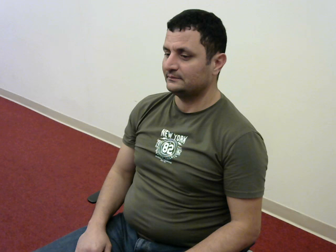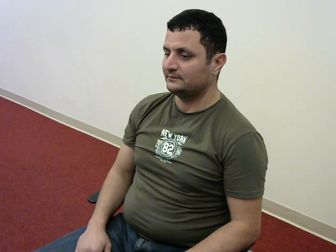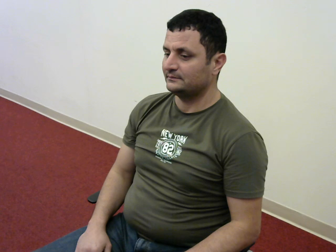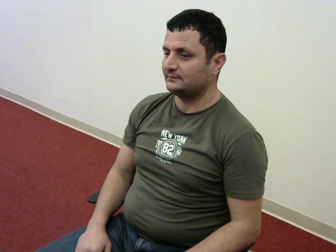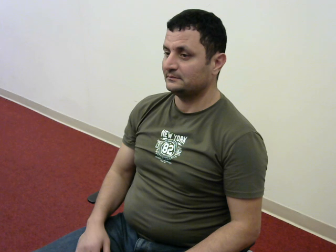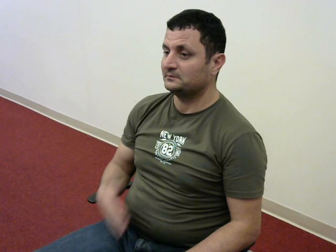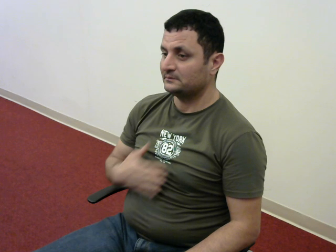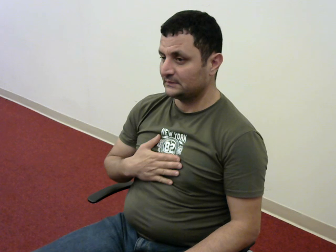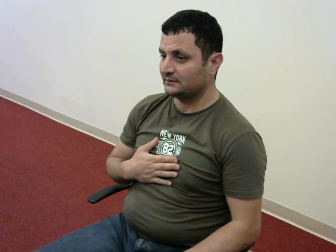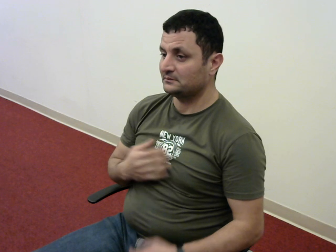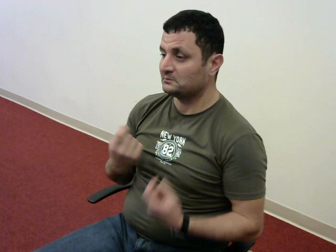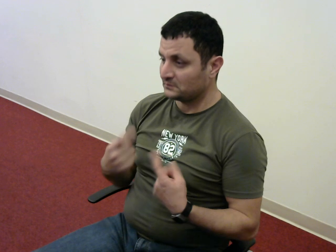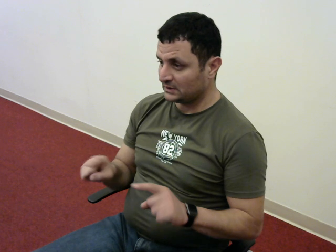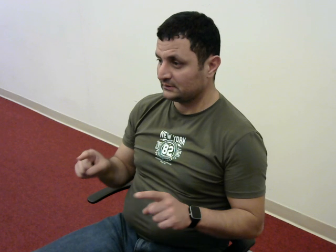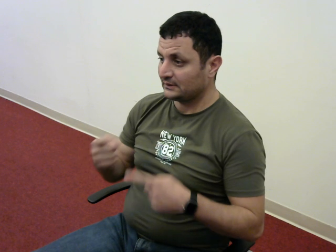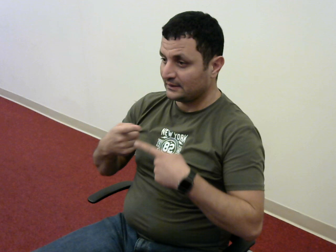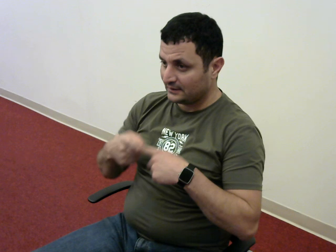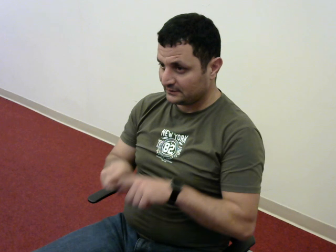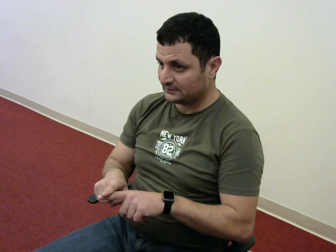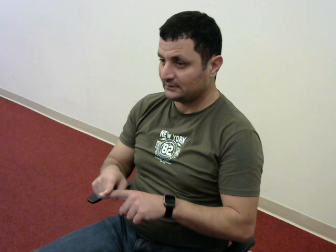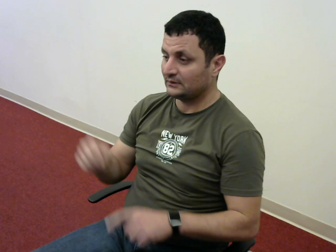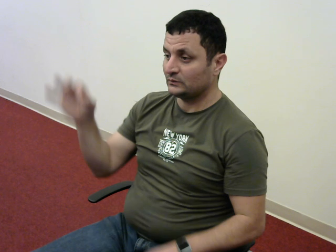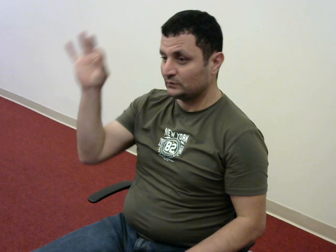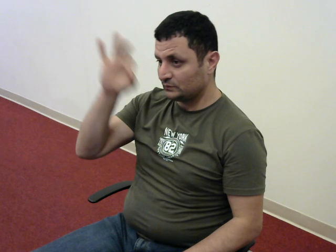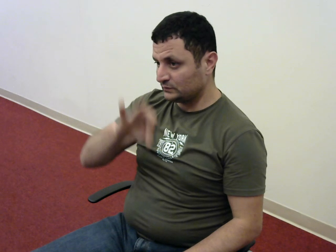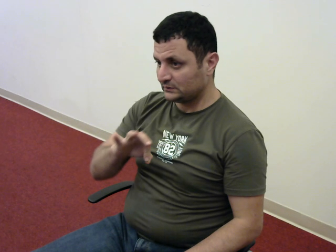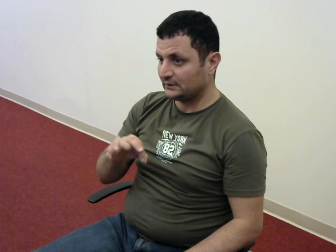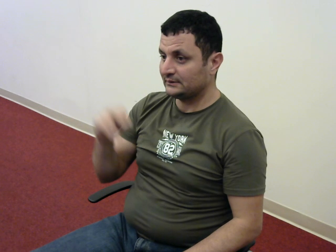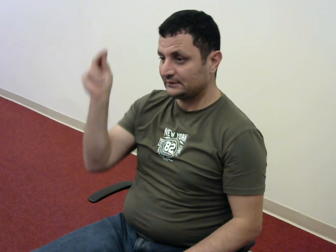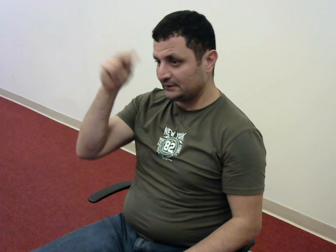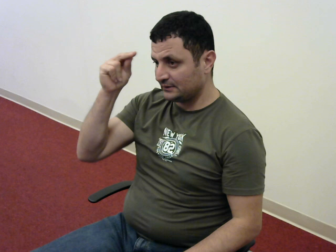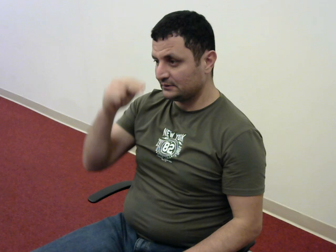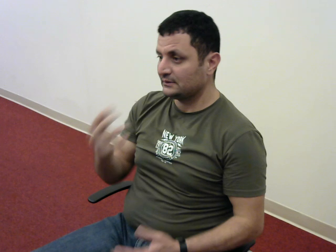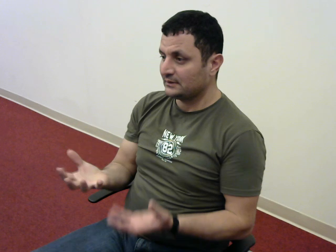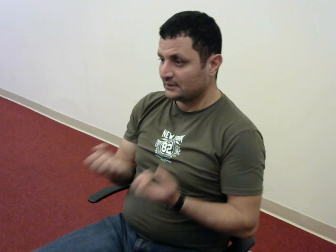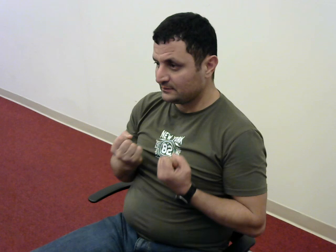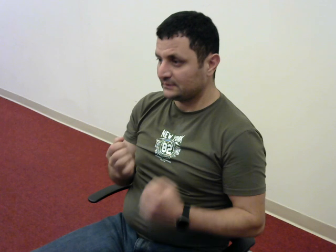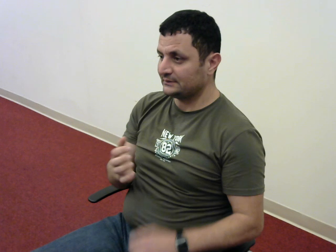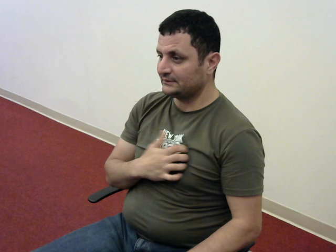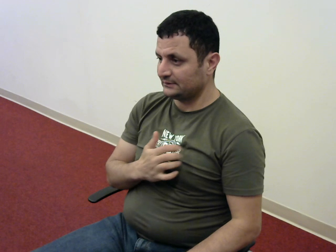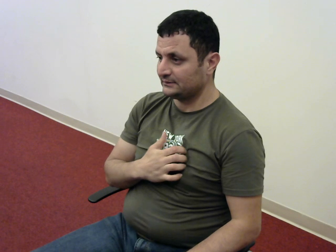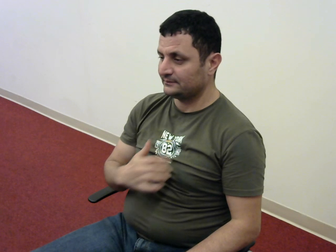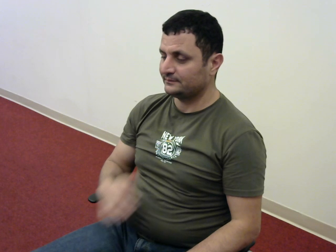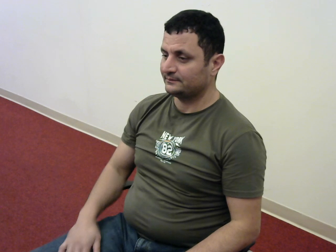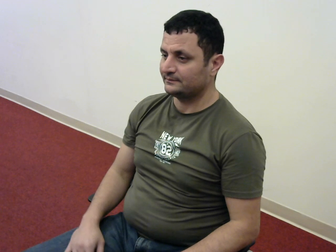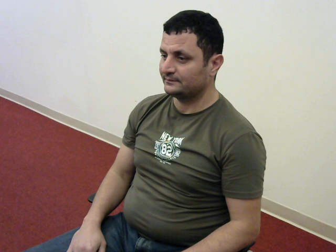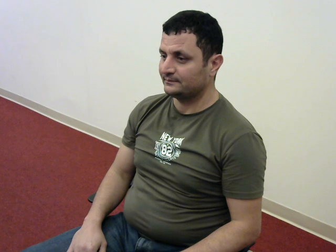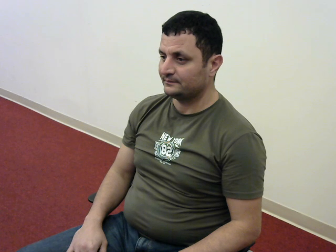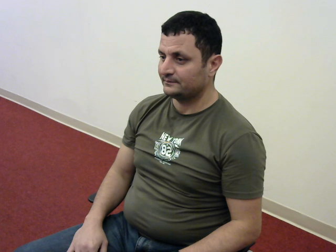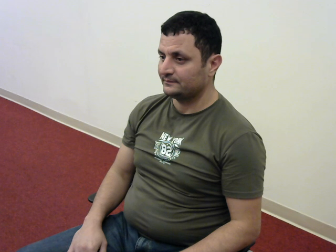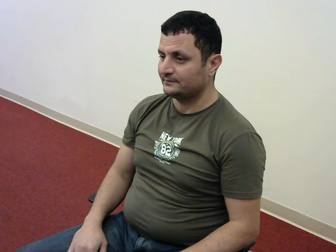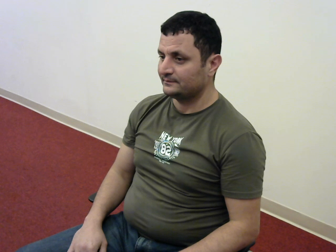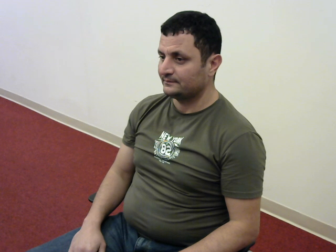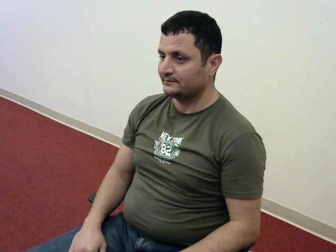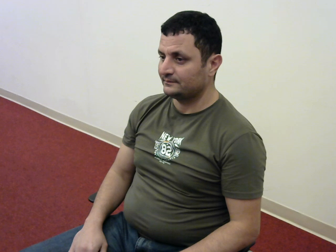Mən fərqli ixtisas üzrə təhsil almaq istəyirəm